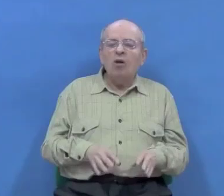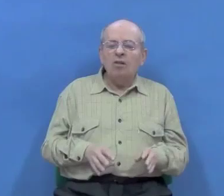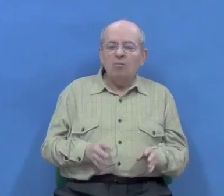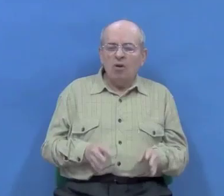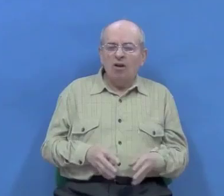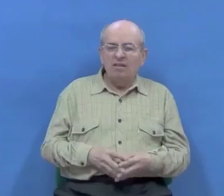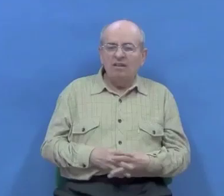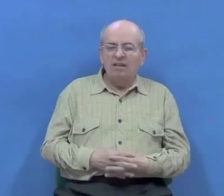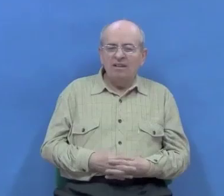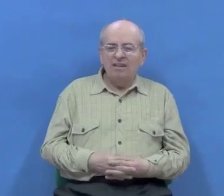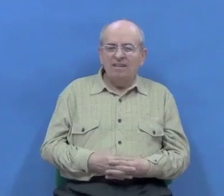Płot.